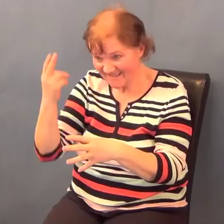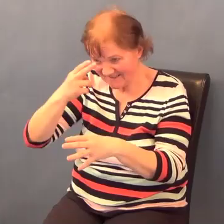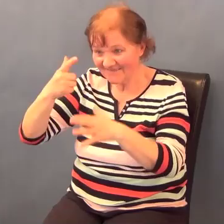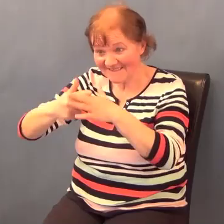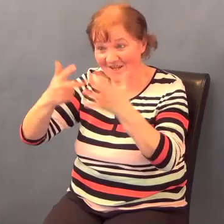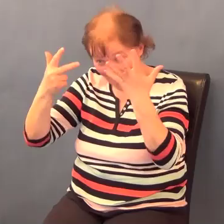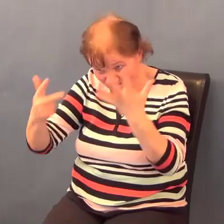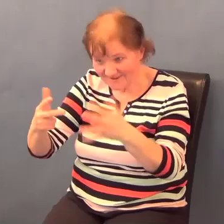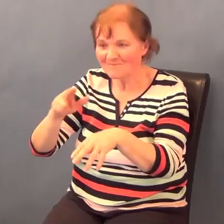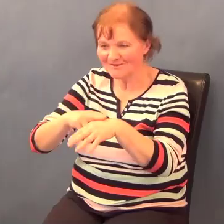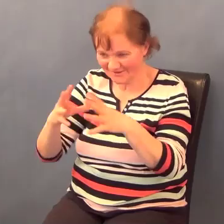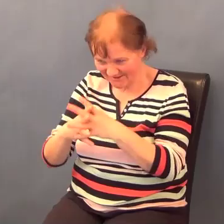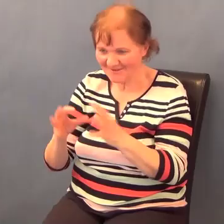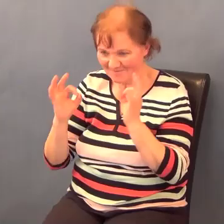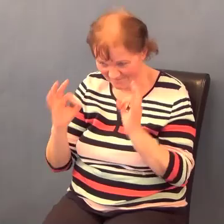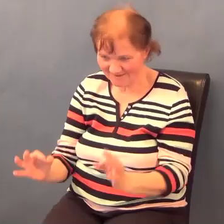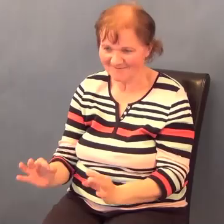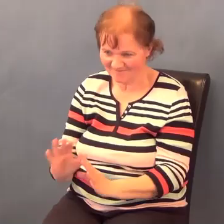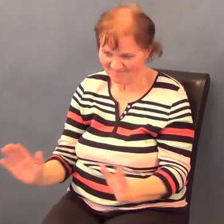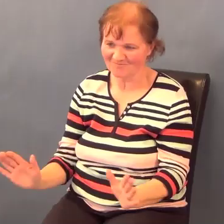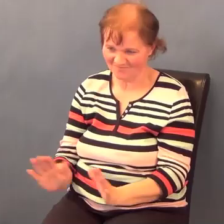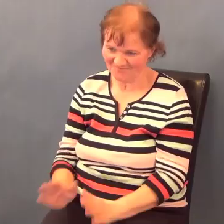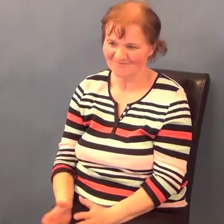Niedziela dwudziestego ósmego o godzinie dziesiątej, zgadza się? Koniec.